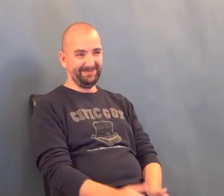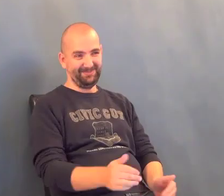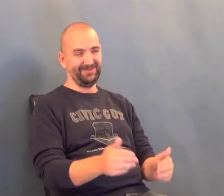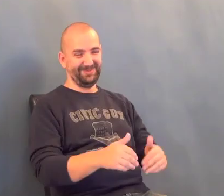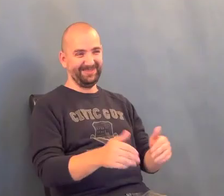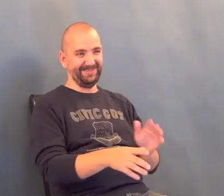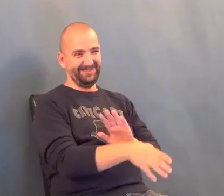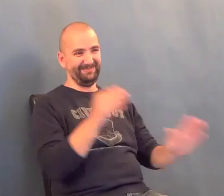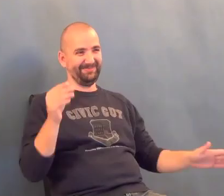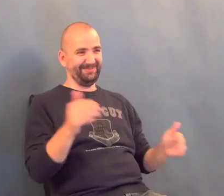Może ktoś ukradł.